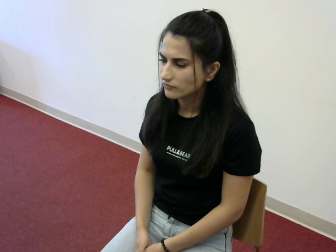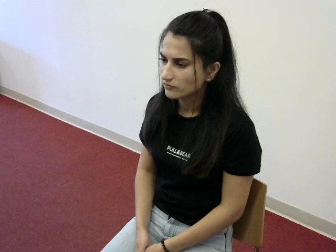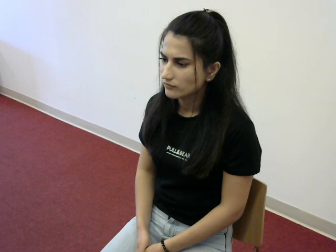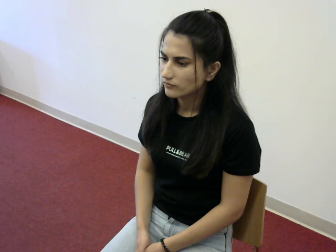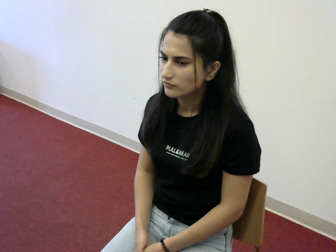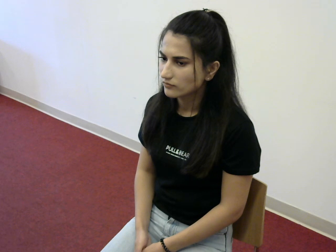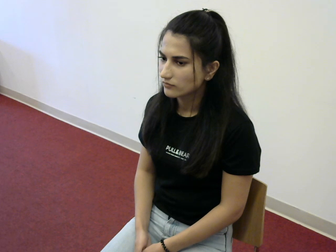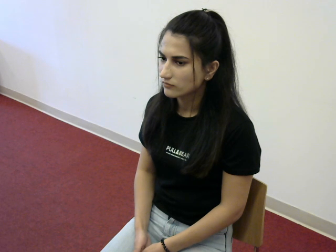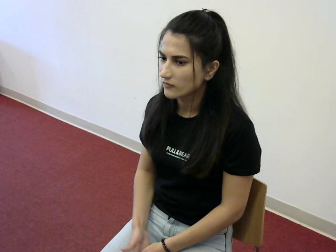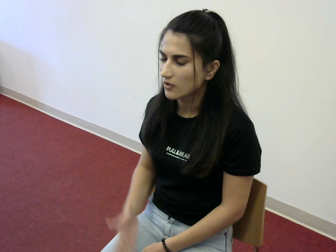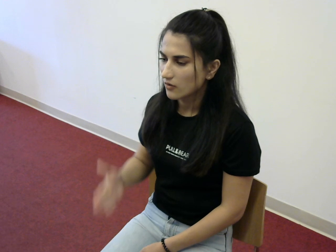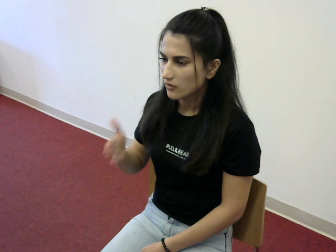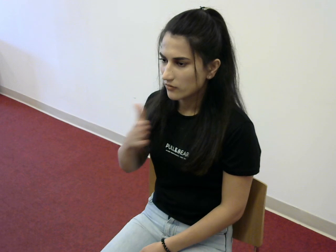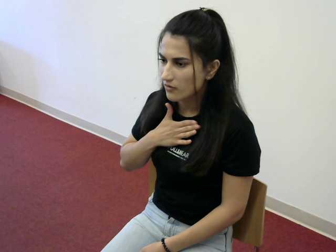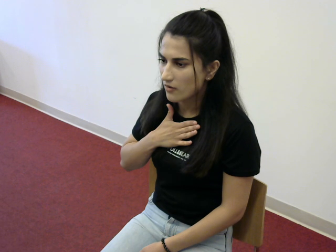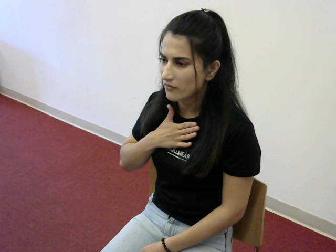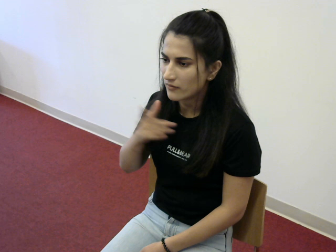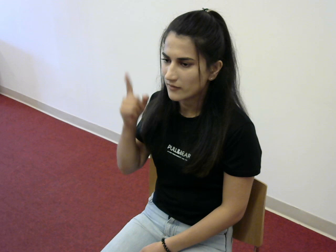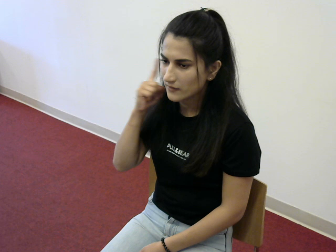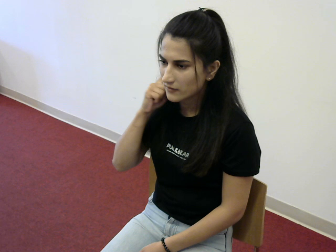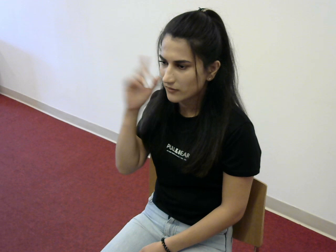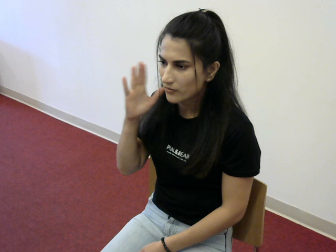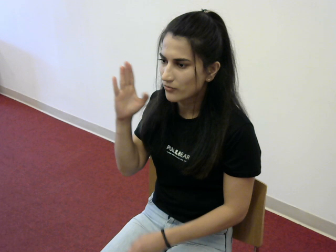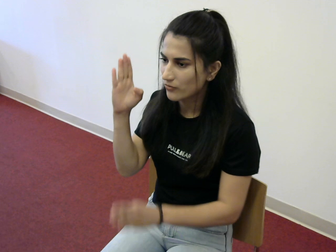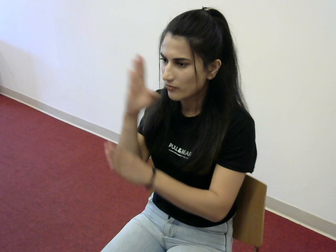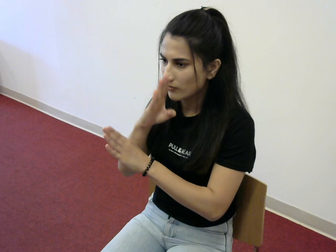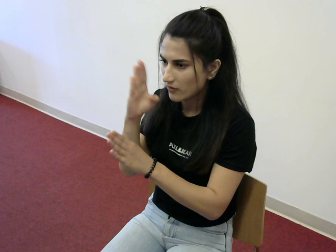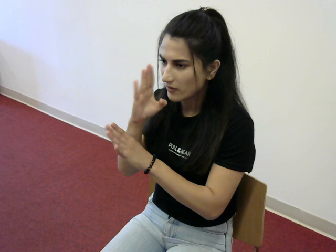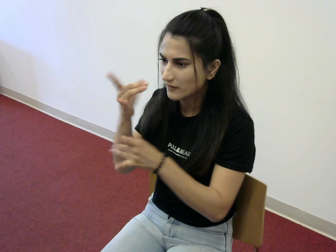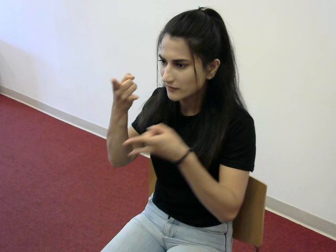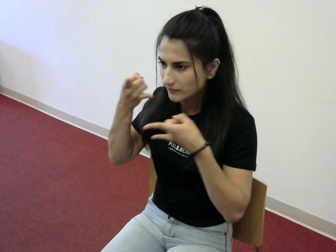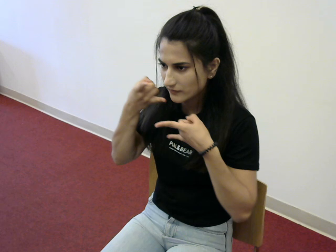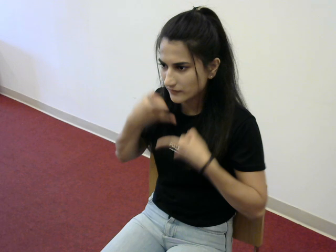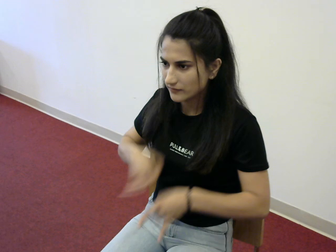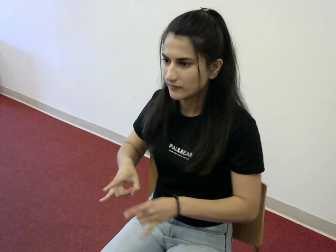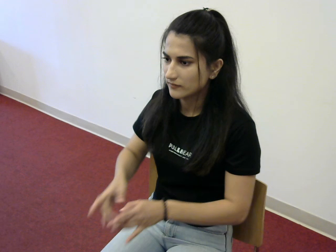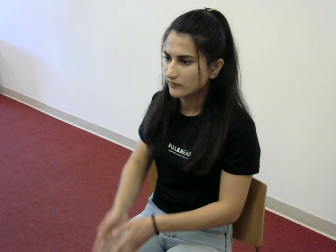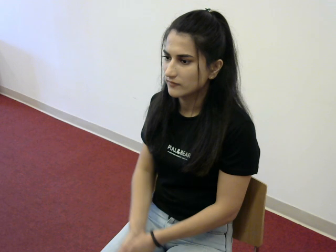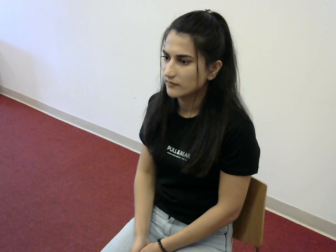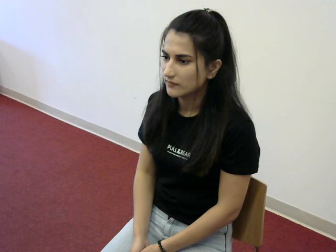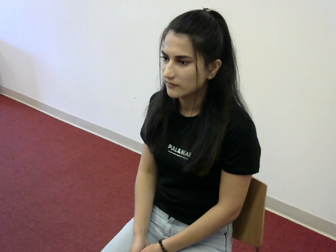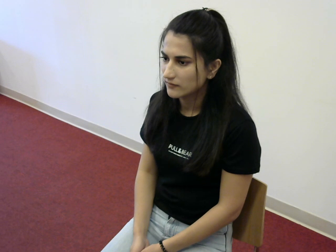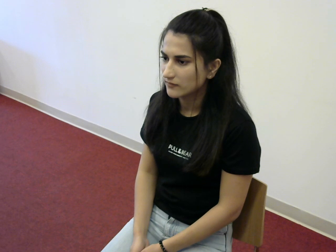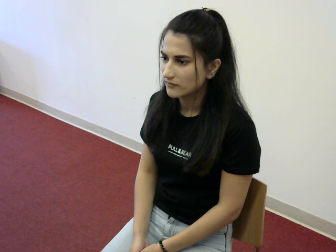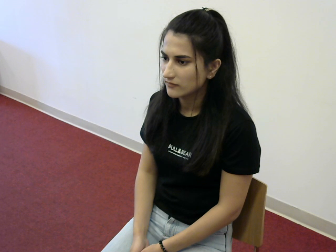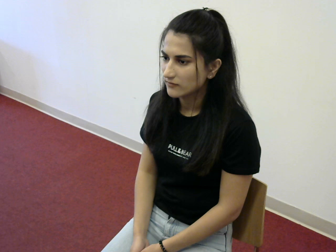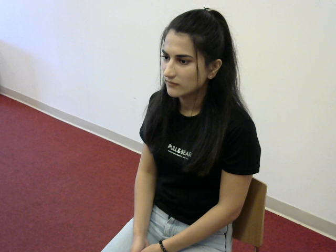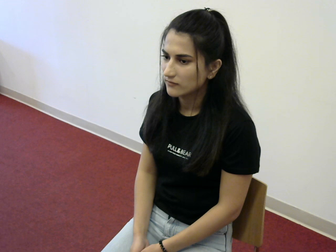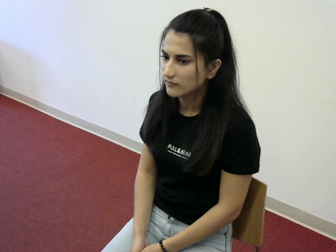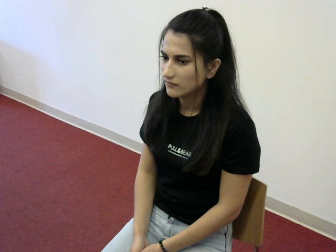Mənim eşitmə məhdudiyyətim anadangəlmədir